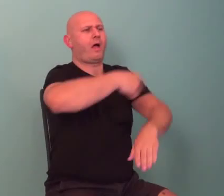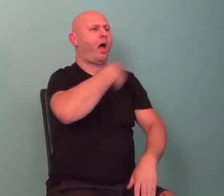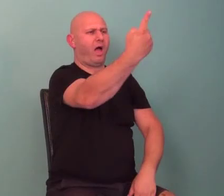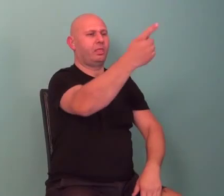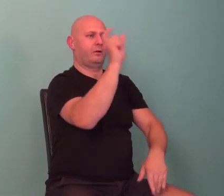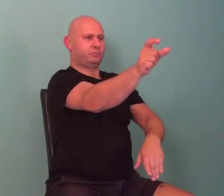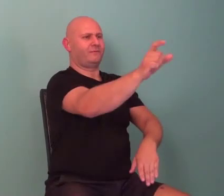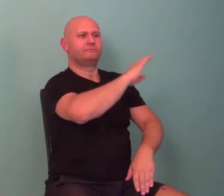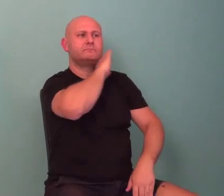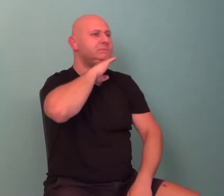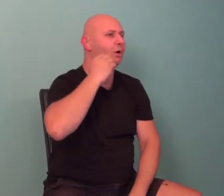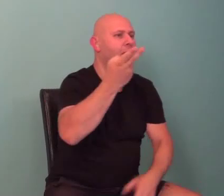Wystarczy, że powiem jedno słowo.